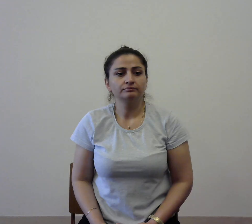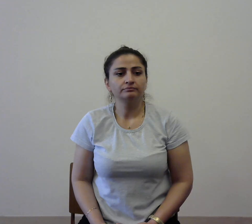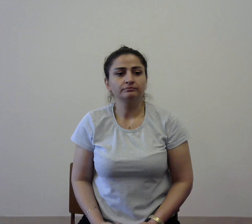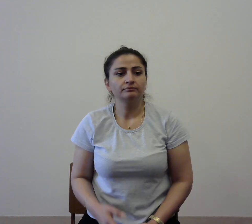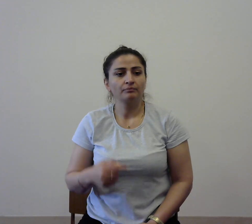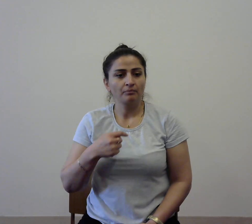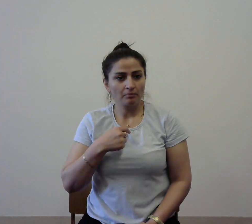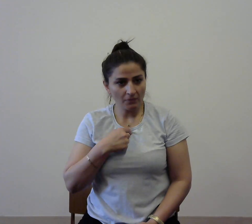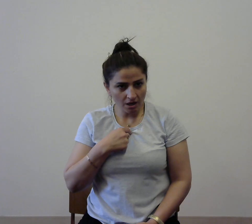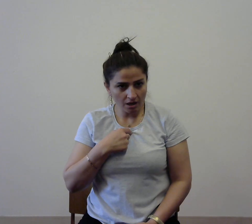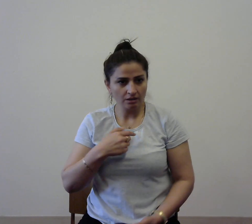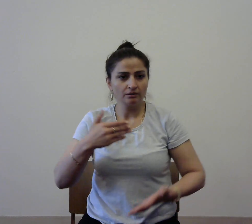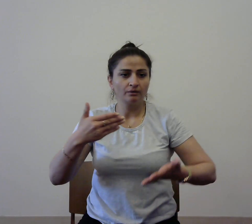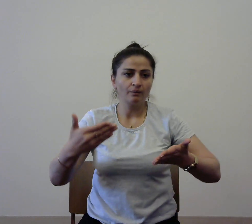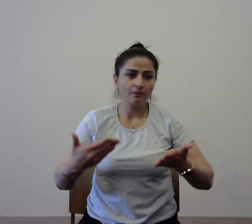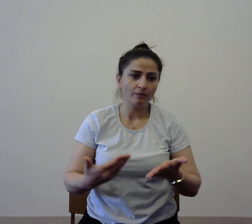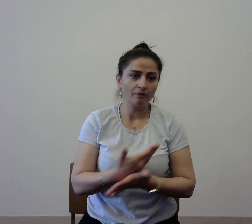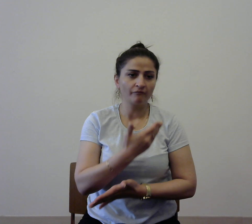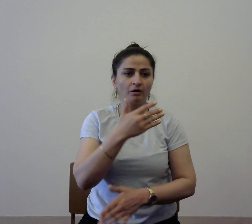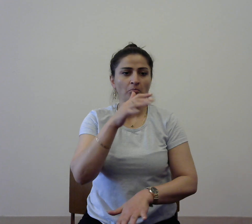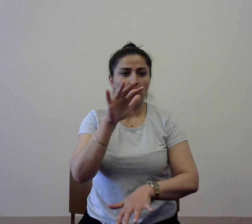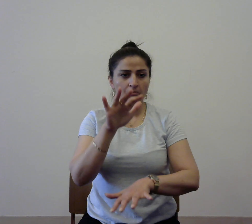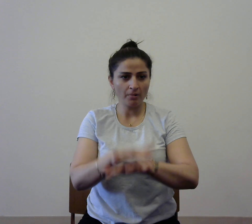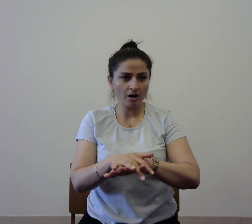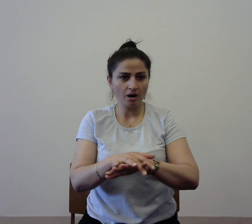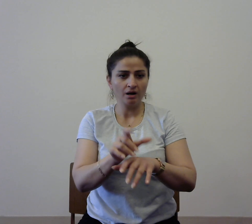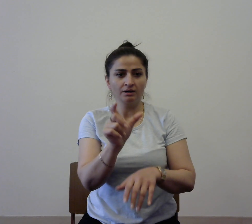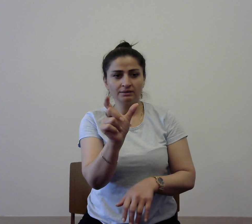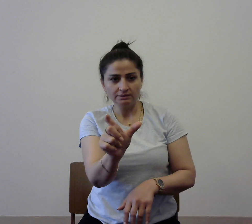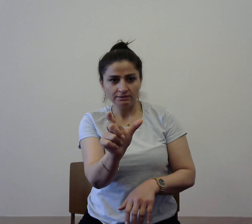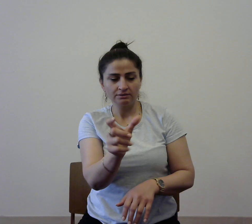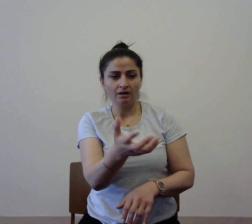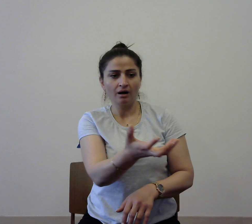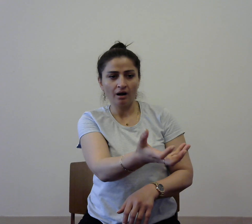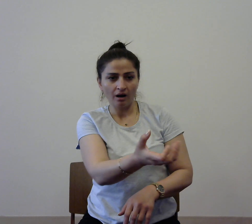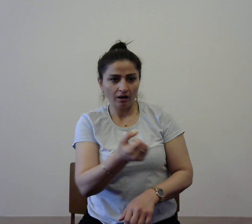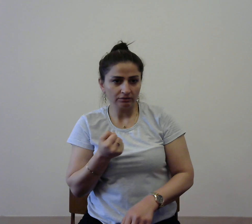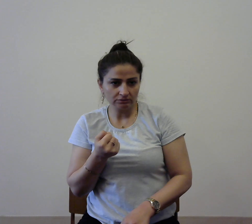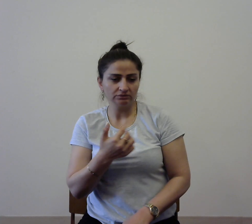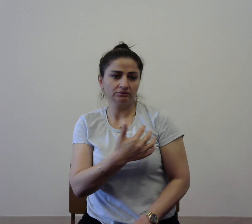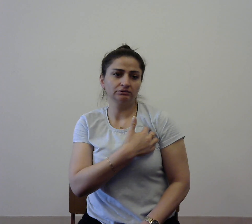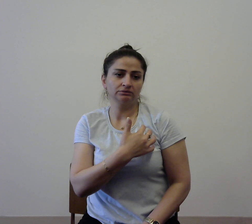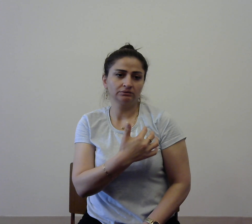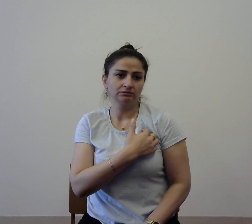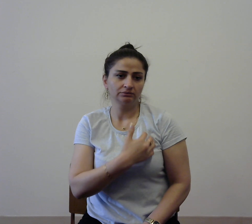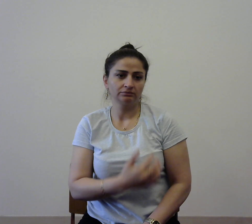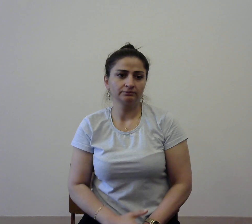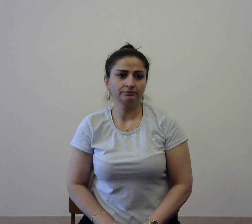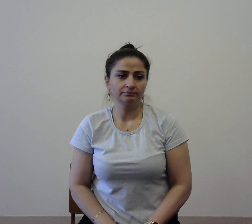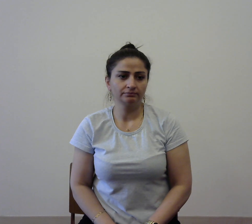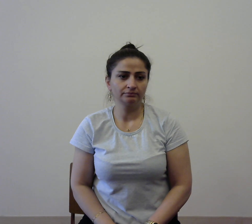Mən yeni bank kartı götürmək istəyirəm